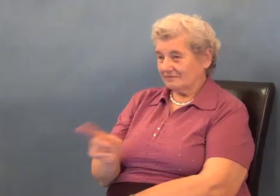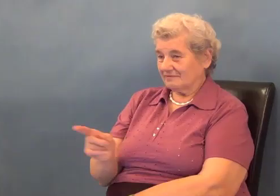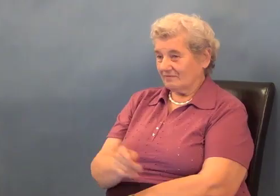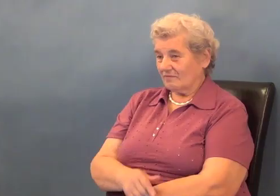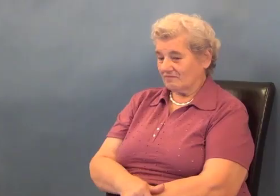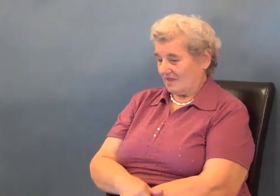Nie wolno.